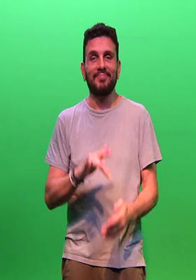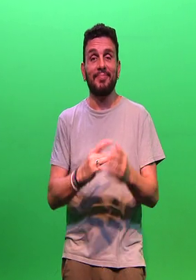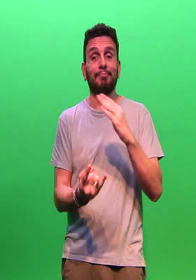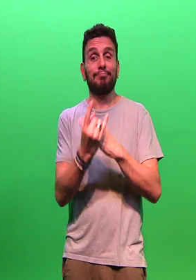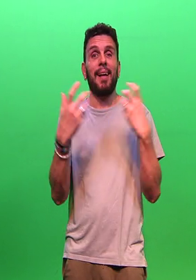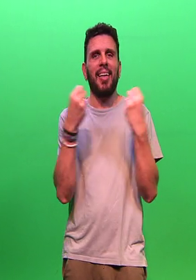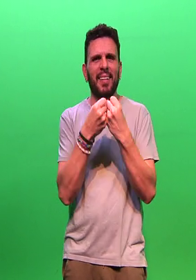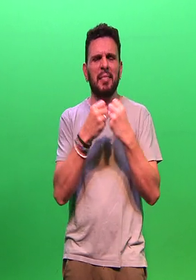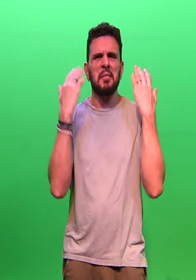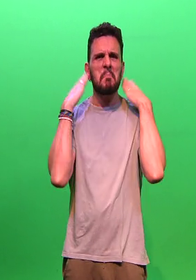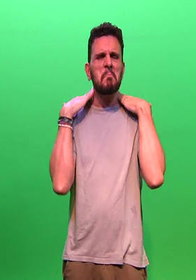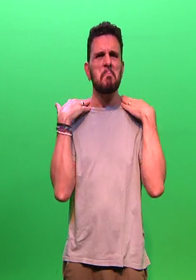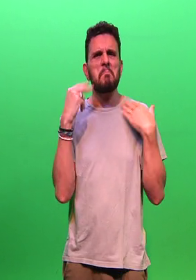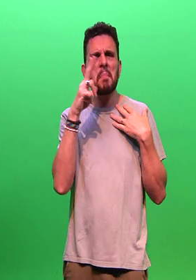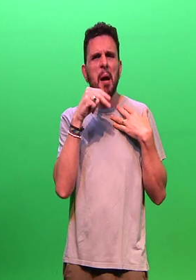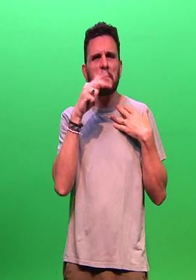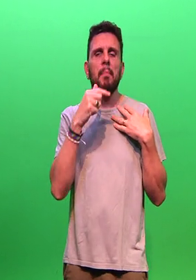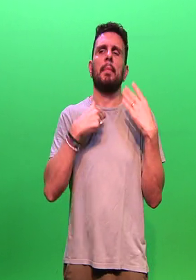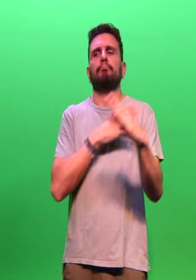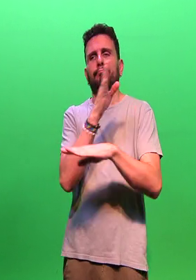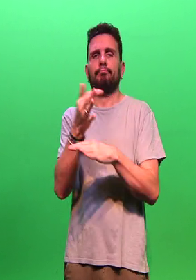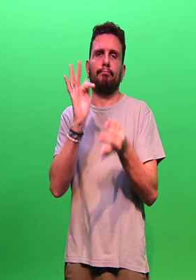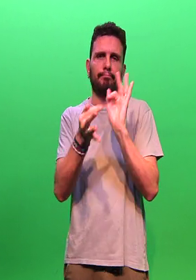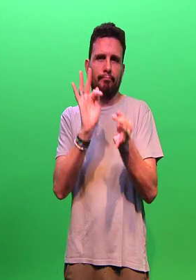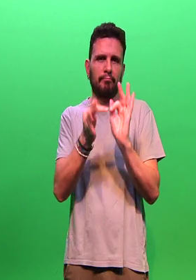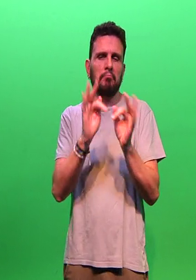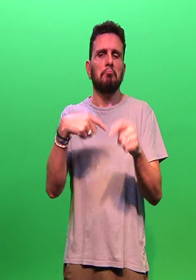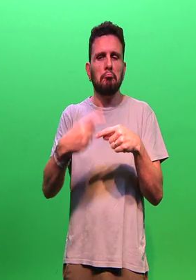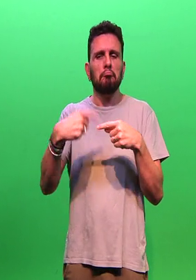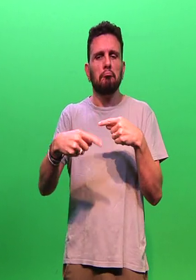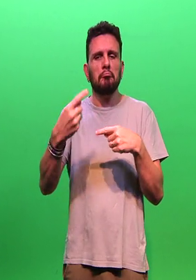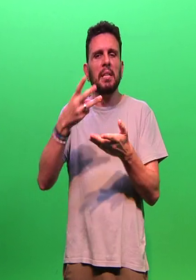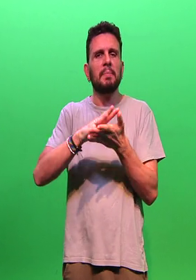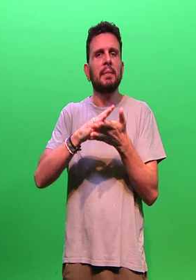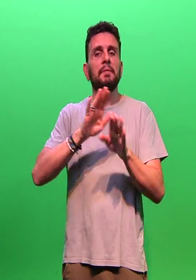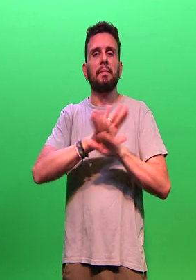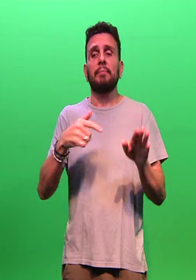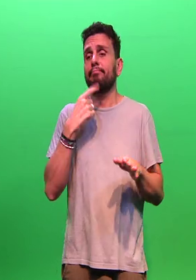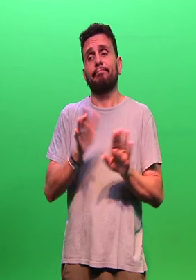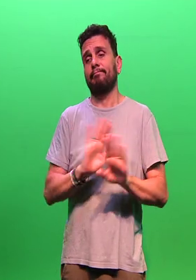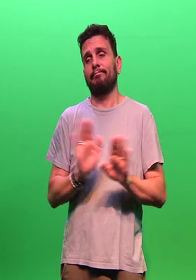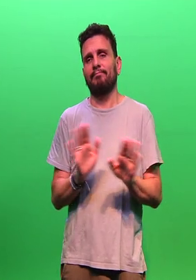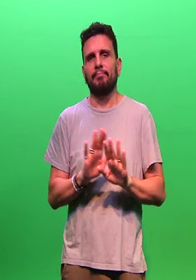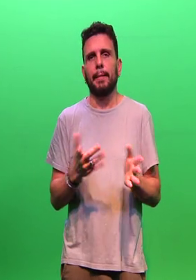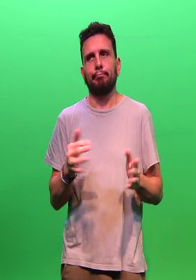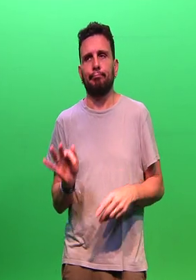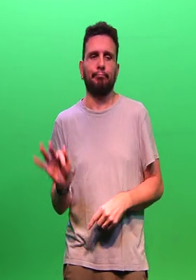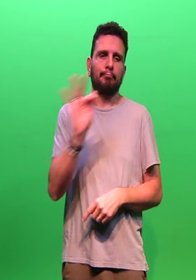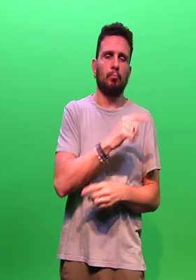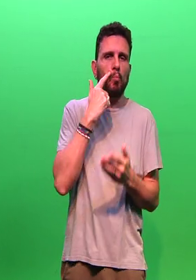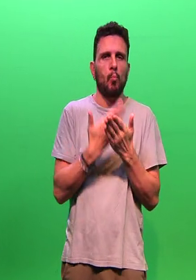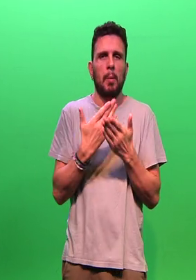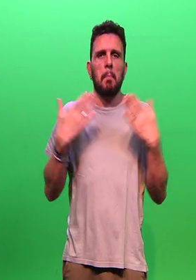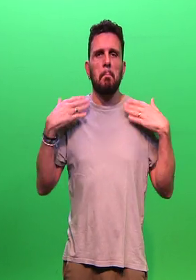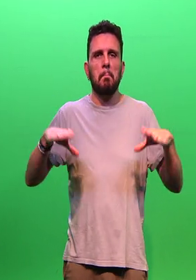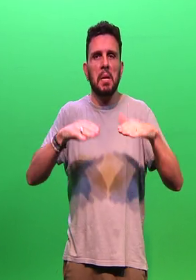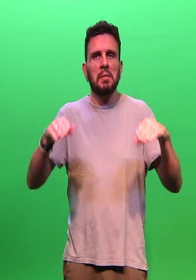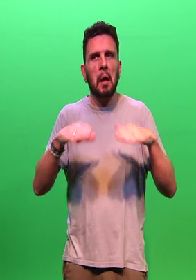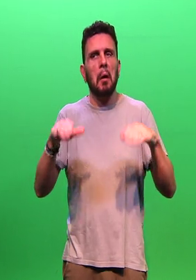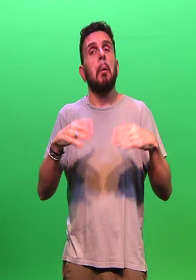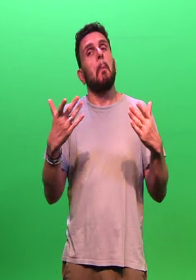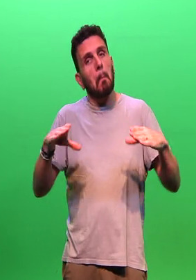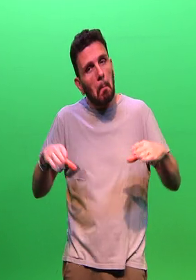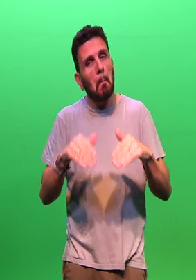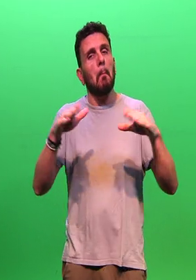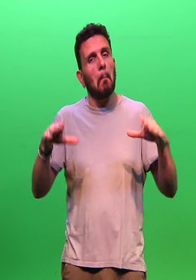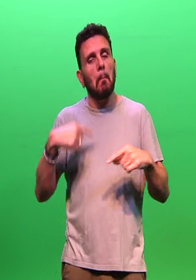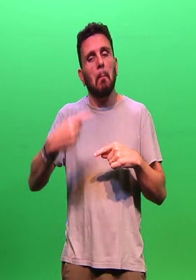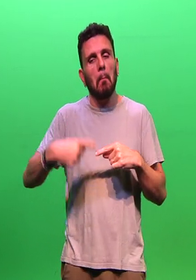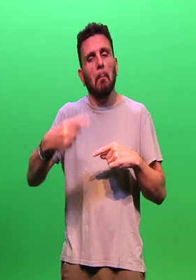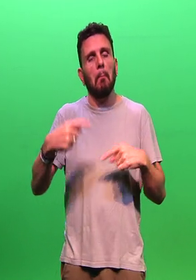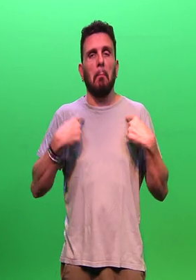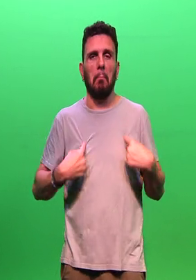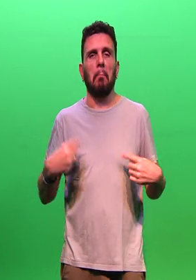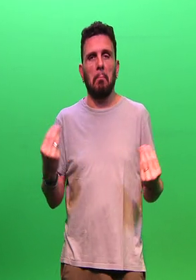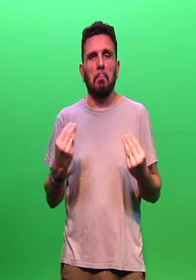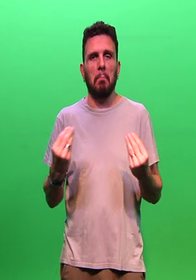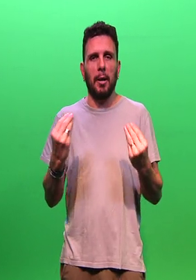Des que vaig tenir l'accident em feia mal la zona cervical, vaig anar a fisioteràpia i després de tres mesos ja se'm va acabar el tractament. Després vaig passar a provar els massatges sovint i em sento millor.